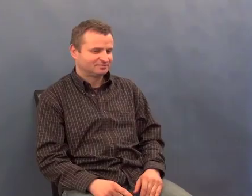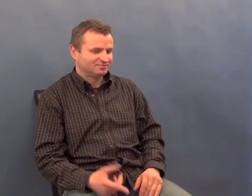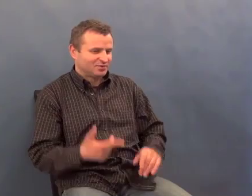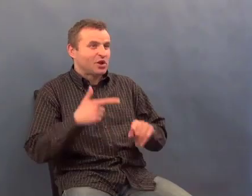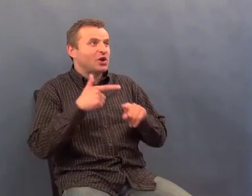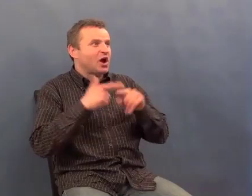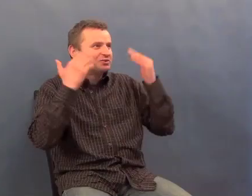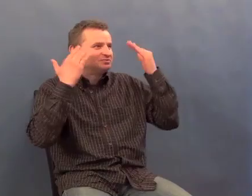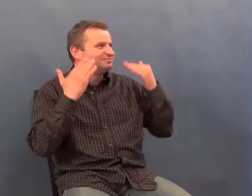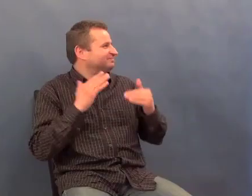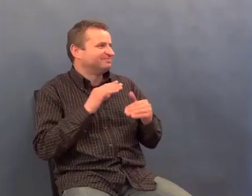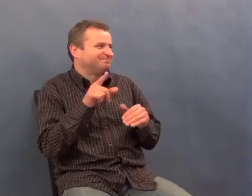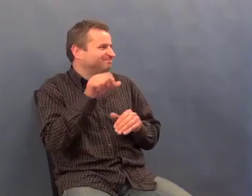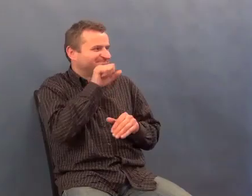Koń nie bierze kąpieli, w ogóle.